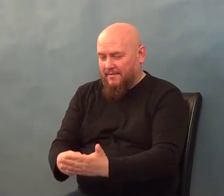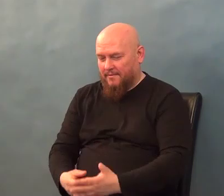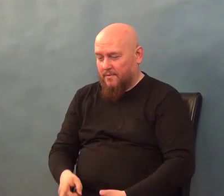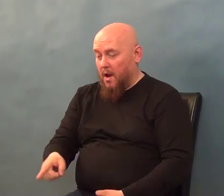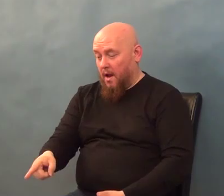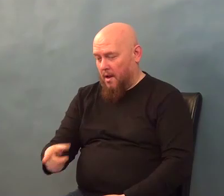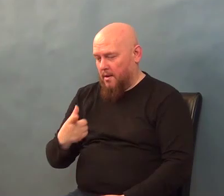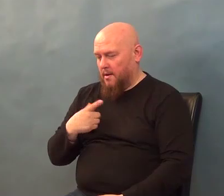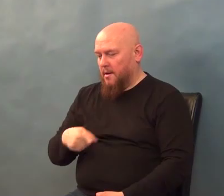Ja zawsze czekam aż do końca.